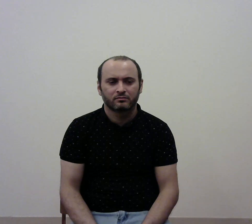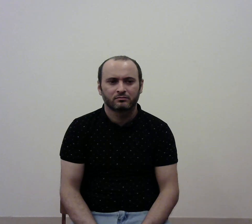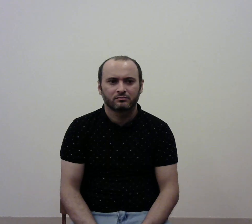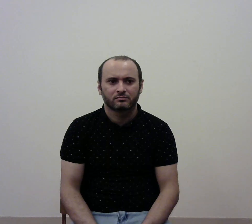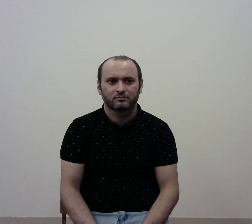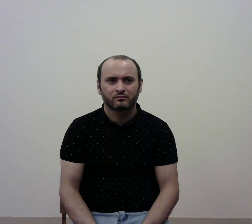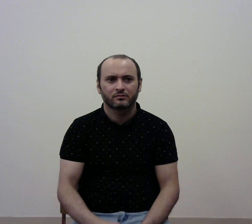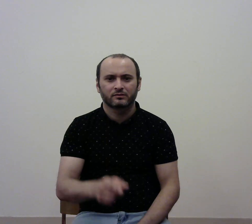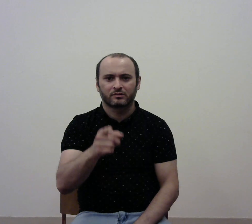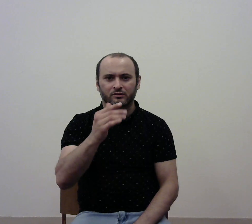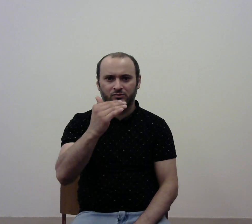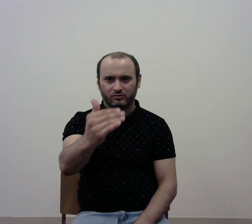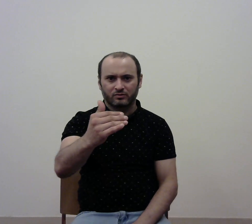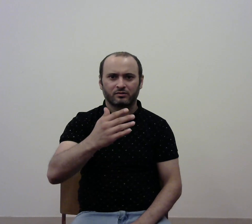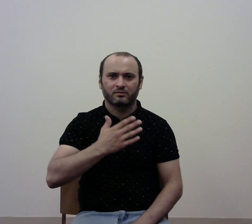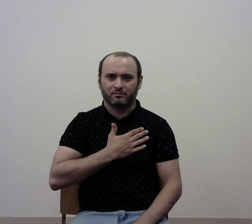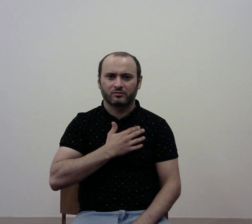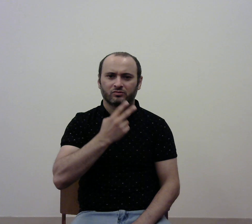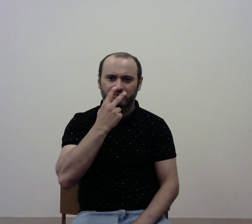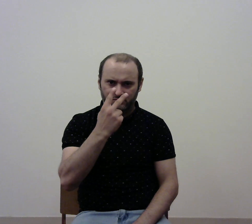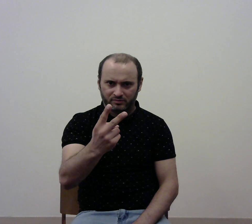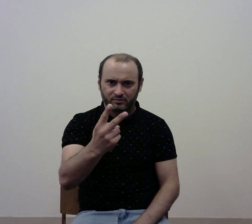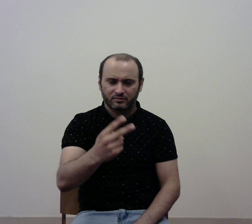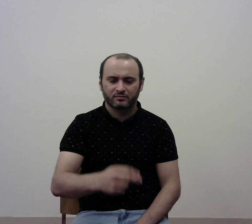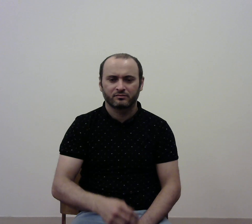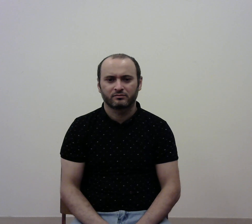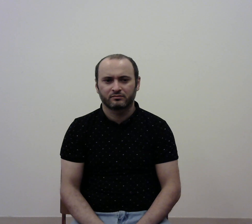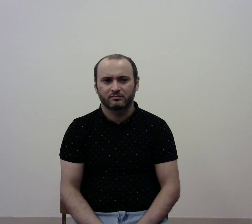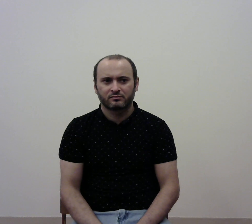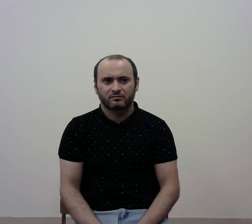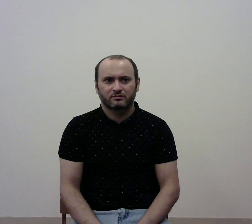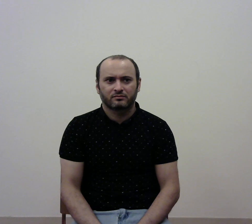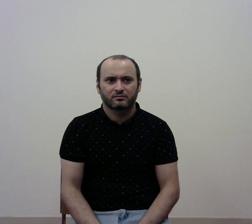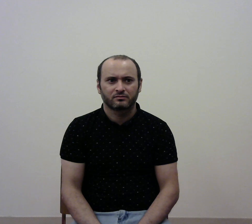Siz məni görürsünüzmü?